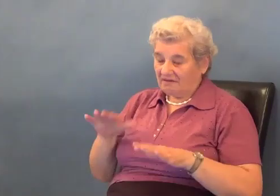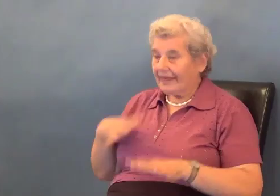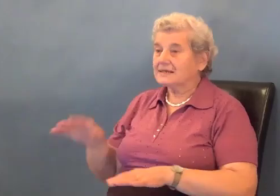Siedz...